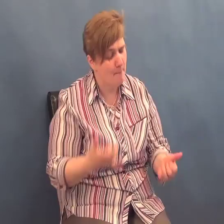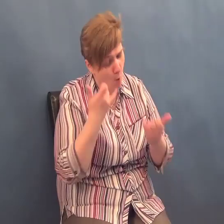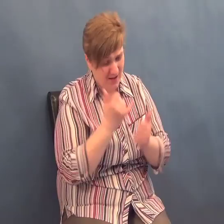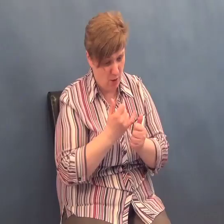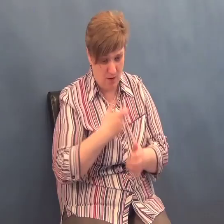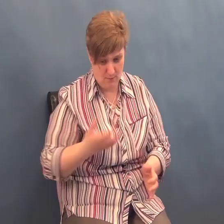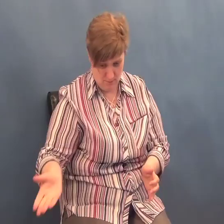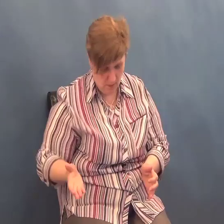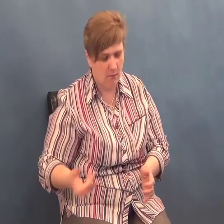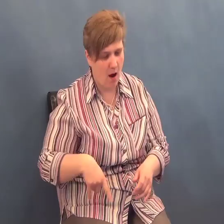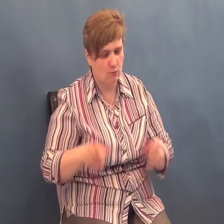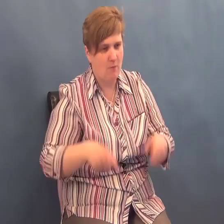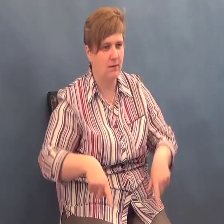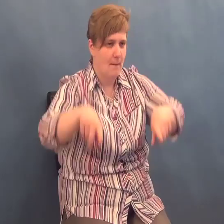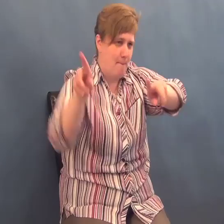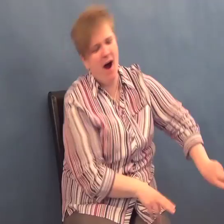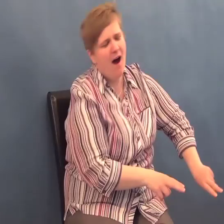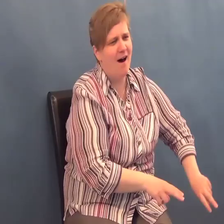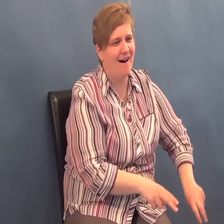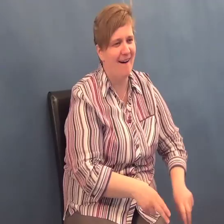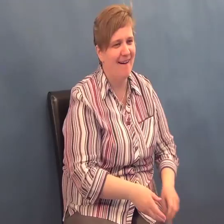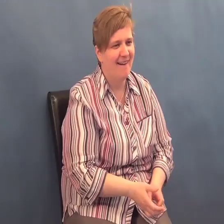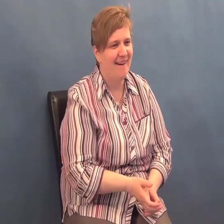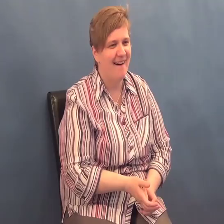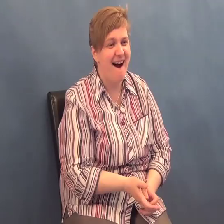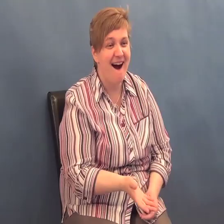Bo jeżeli odetnie to siedzenie to spadnie.